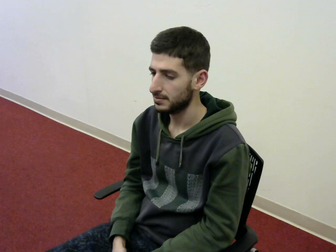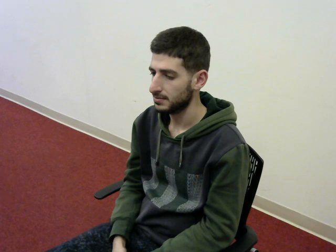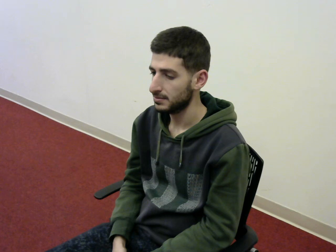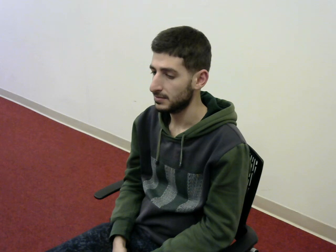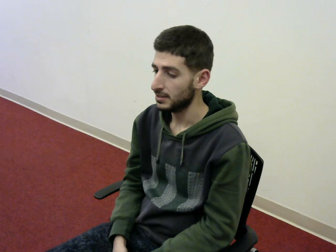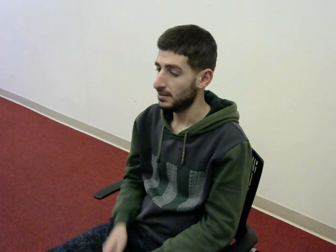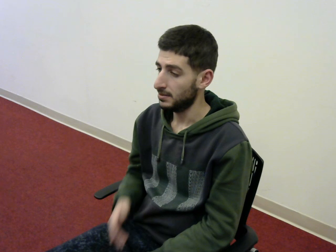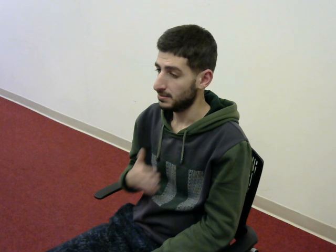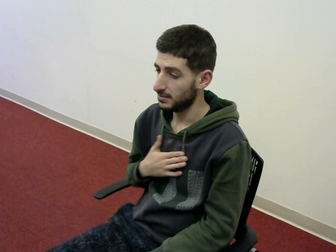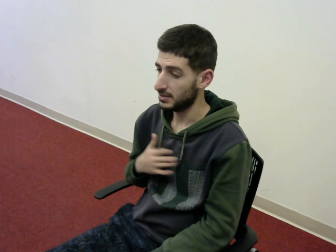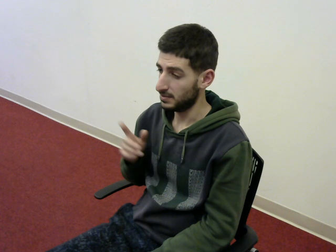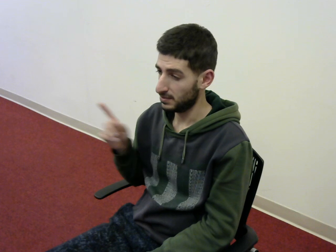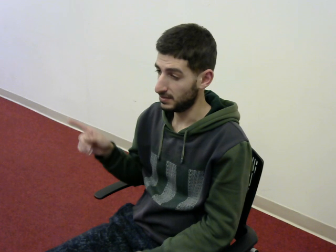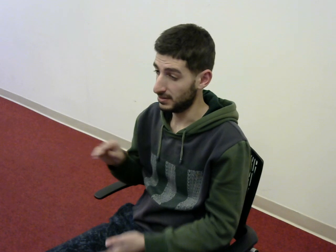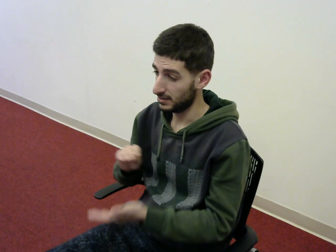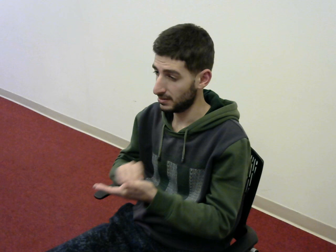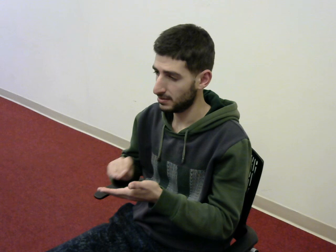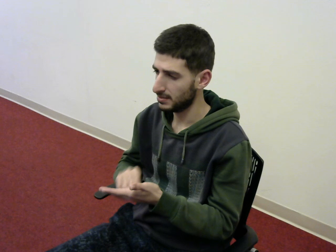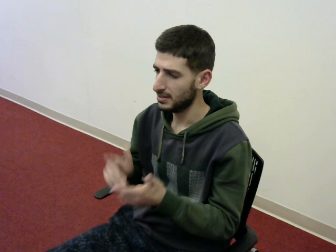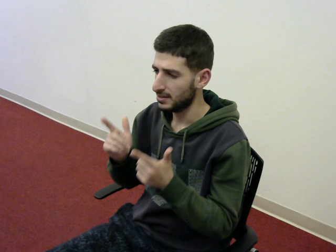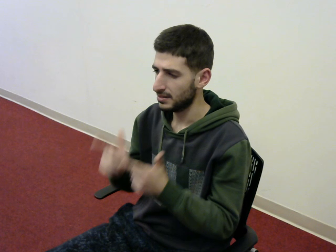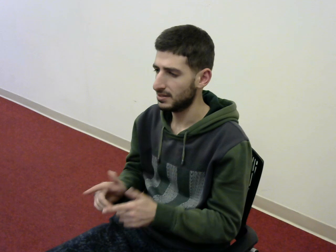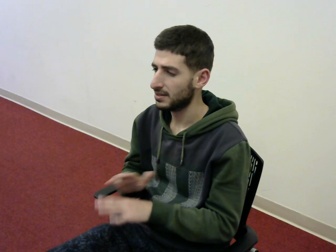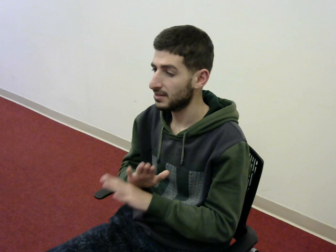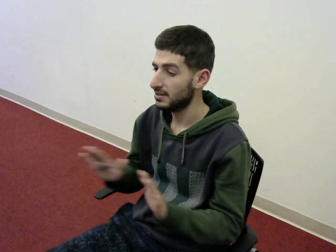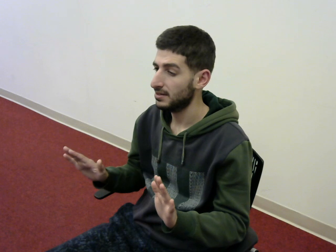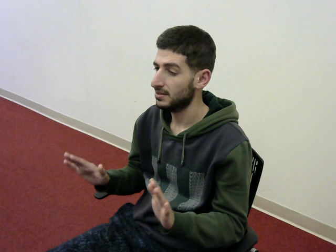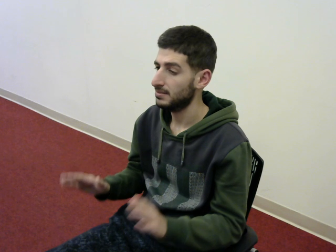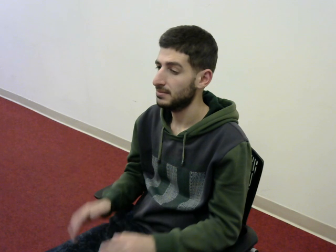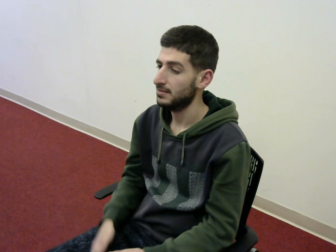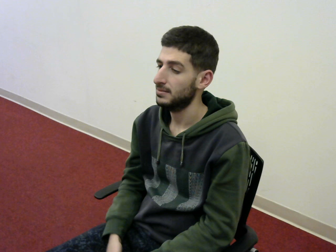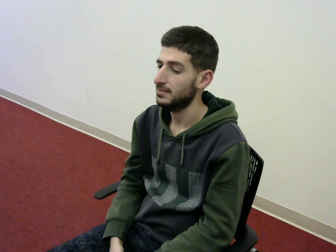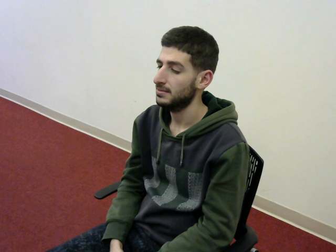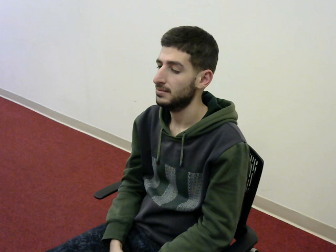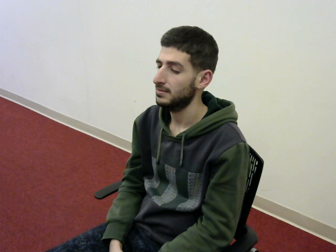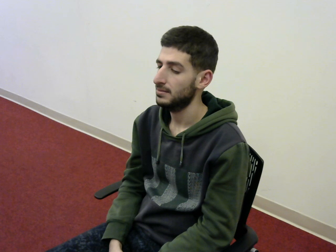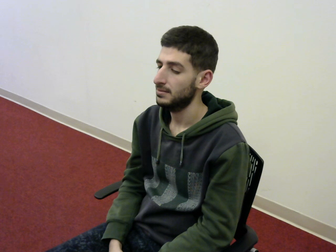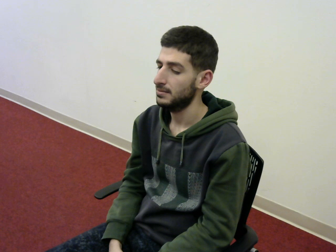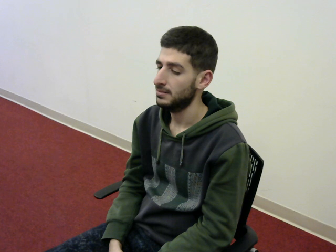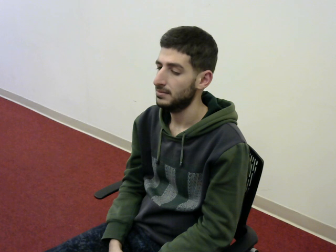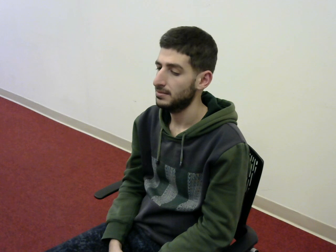Mən onun yazdıqları ilə razı deyiləm